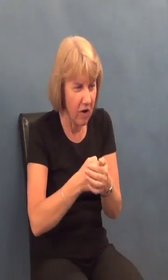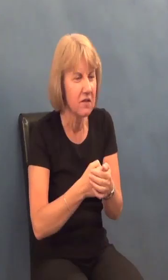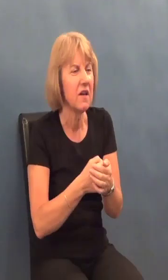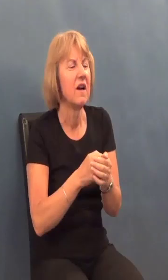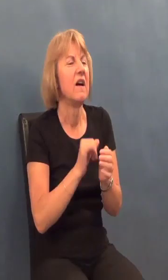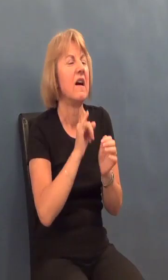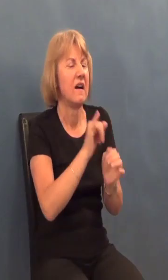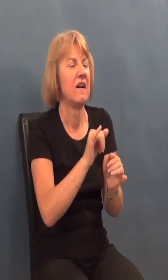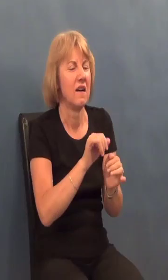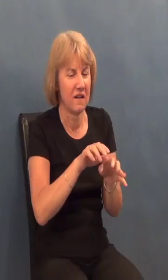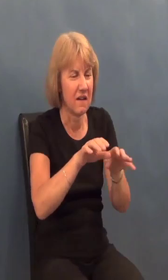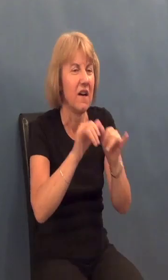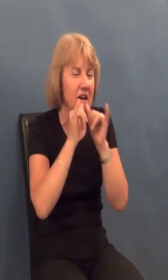I krzyczą.